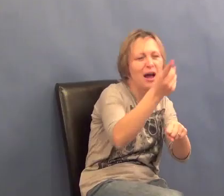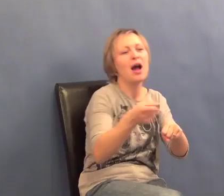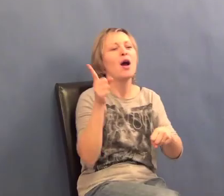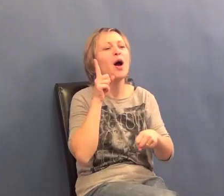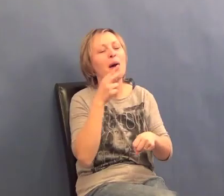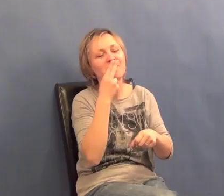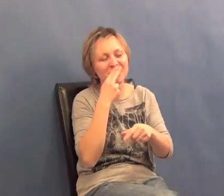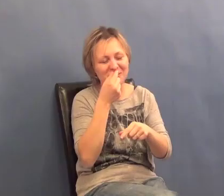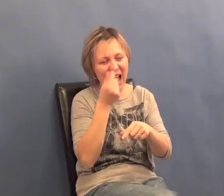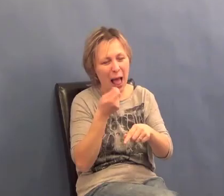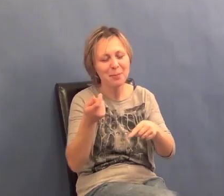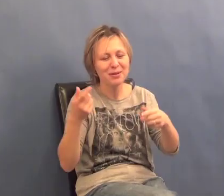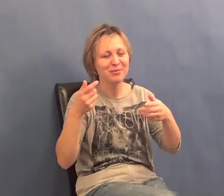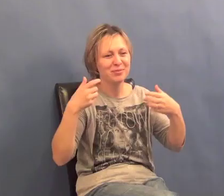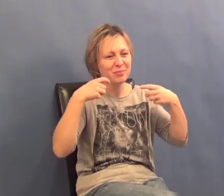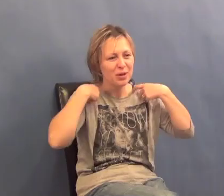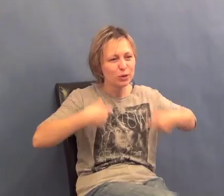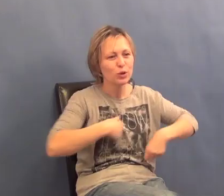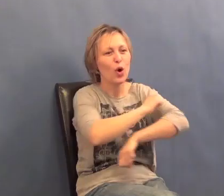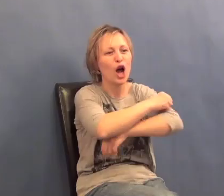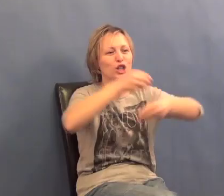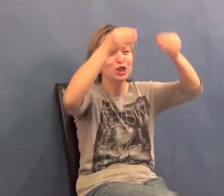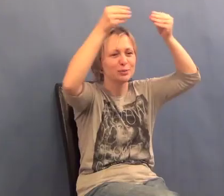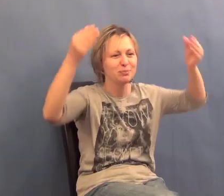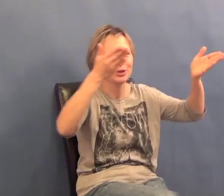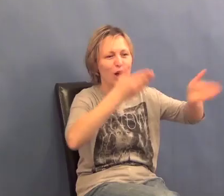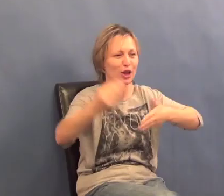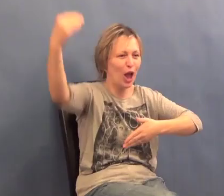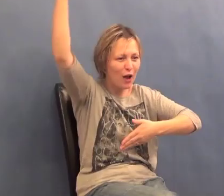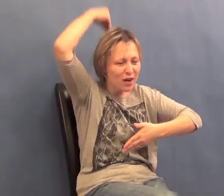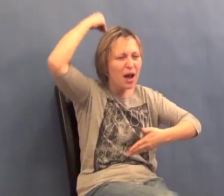A Chaplin przygotowuje się i zakłada na plecy plecak ze szkłami.